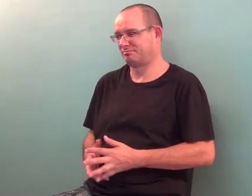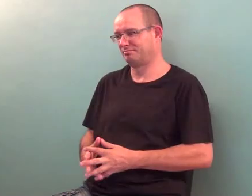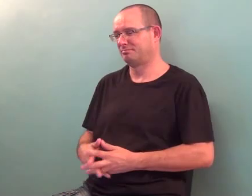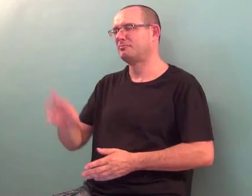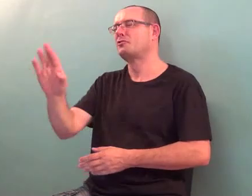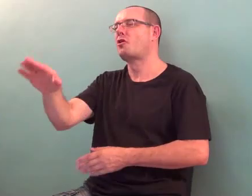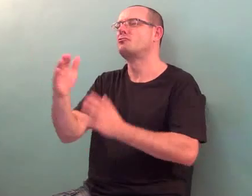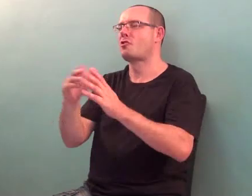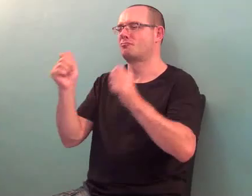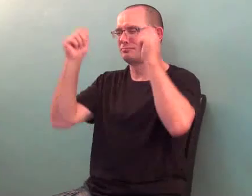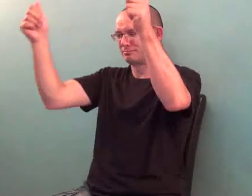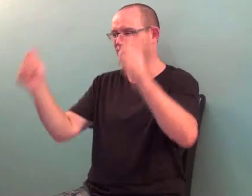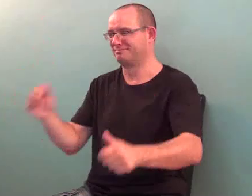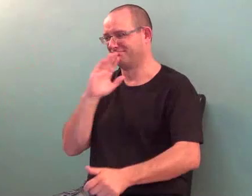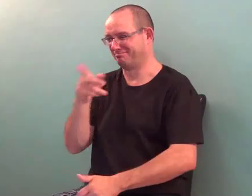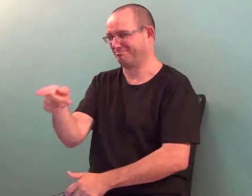Chyba w twoim domu wisi coś takiego.